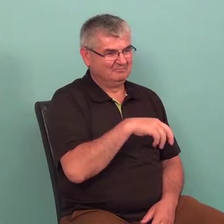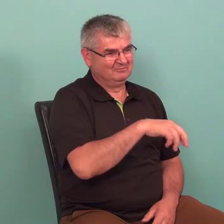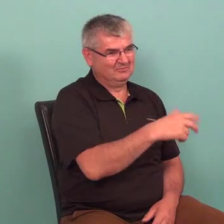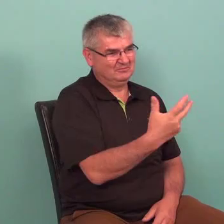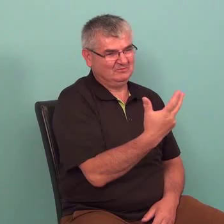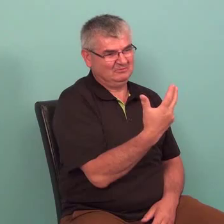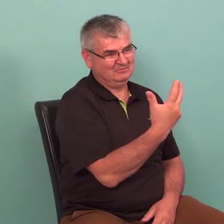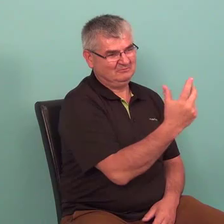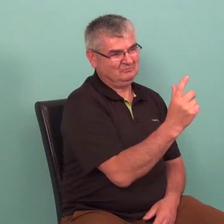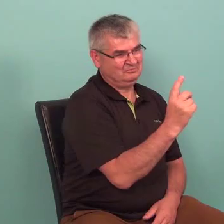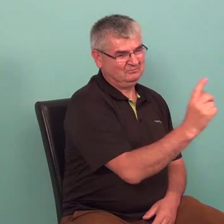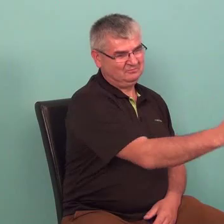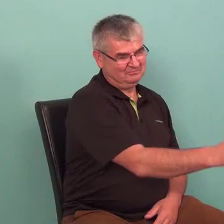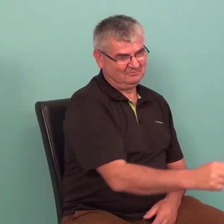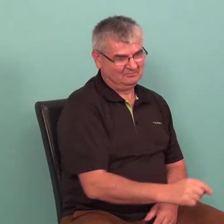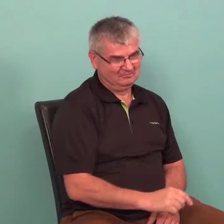Odchodzą.